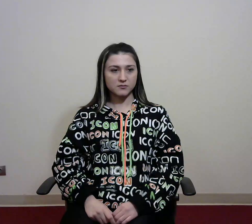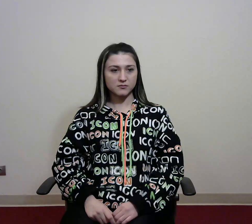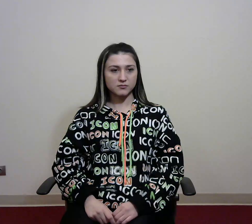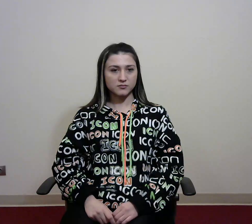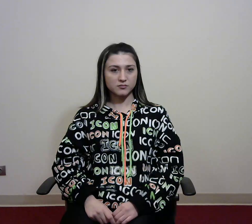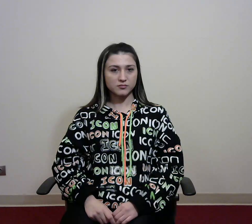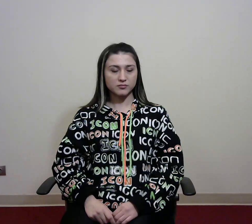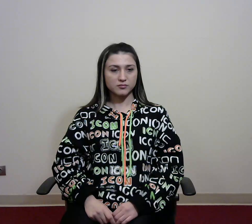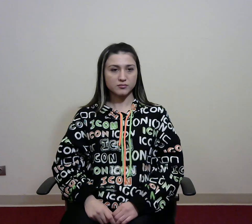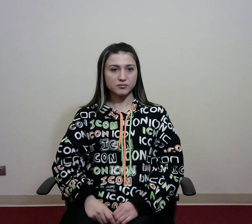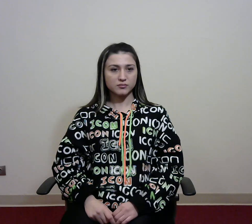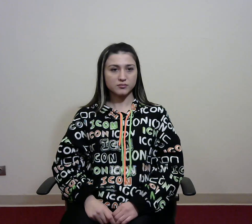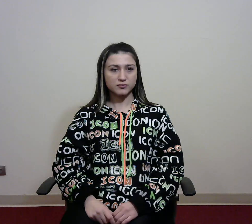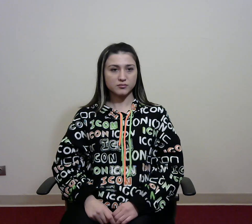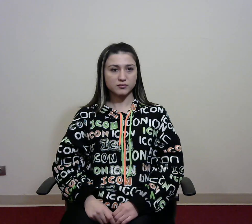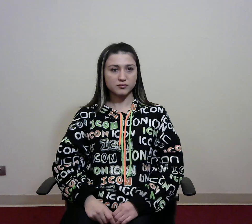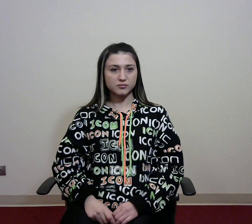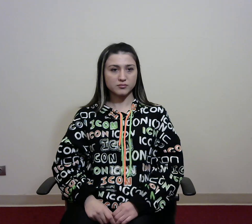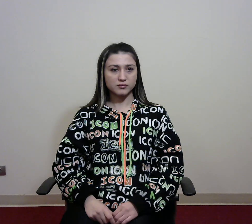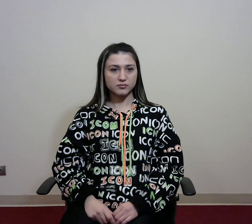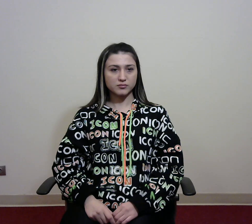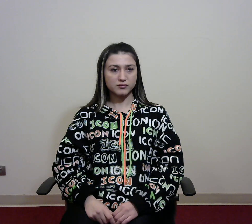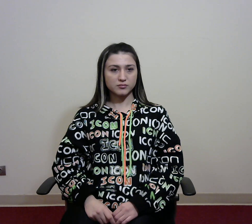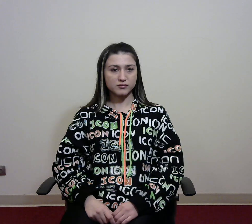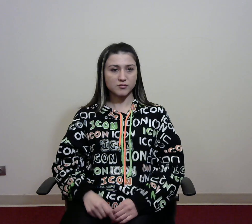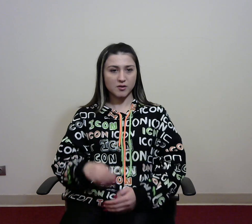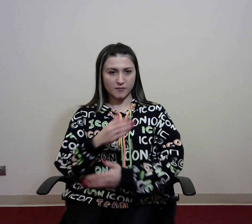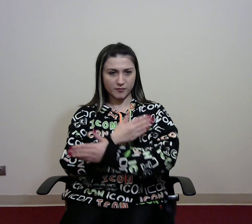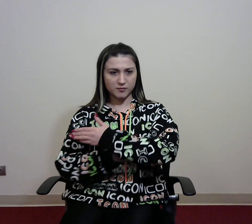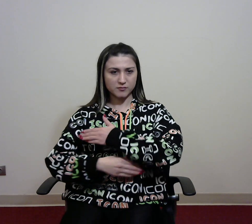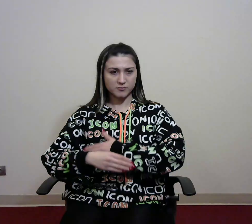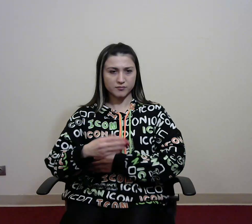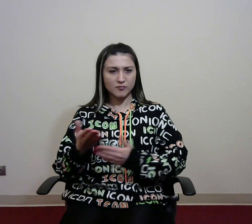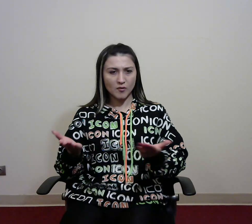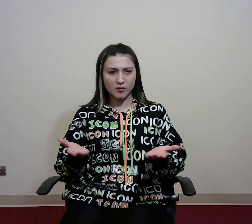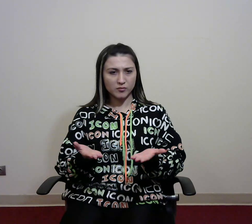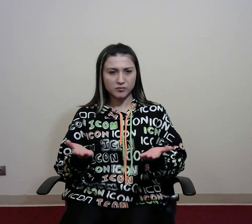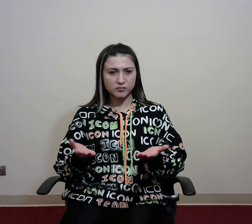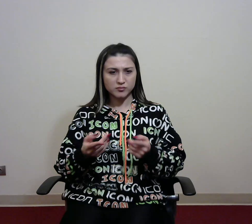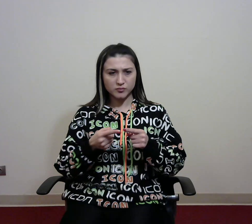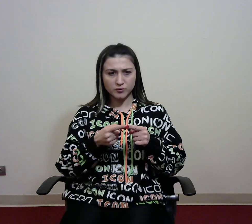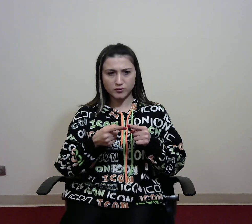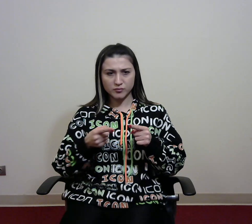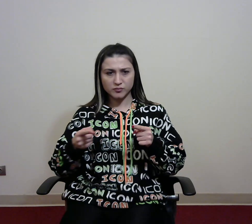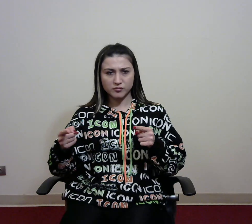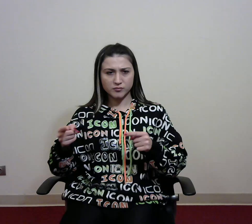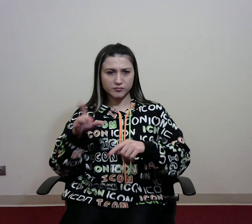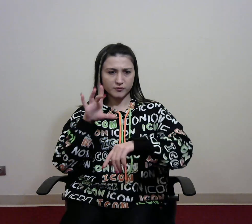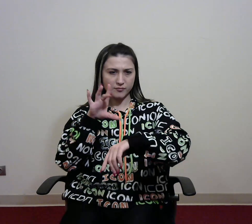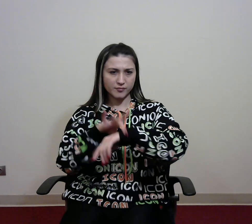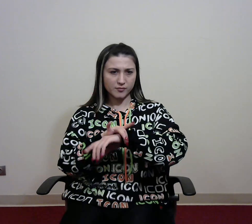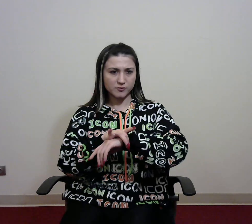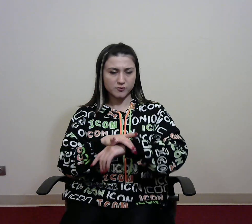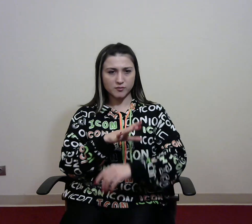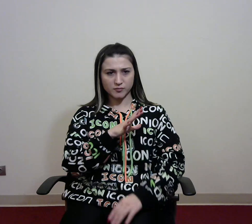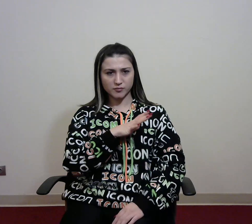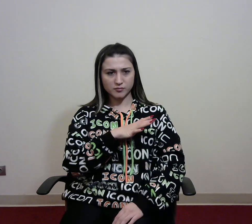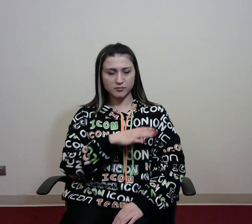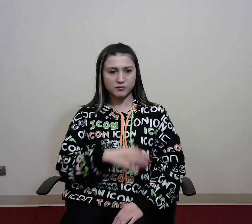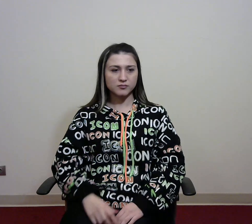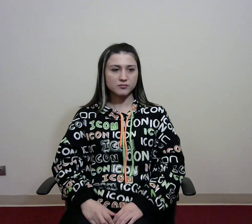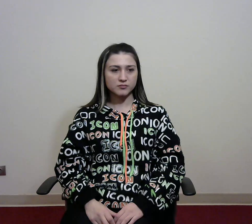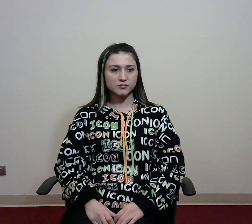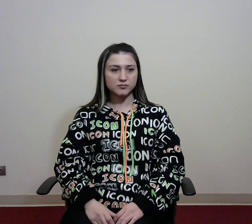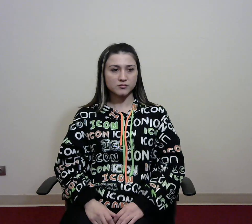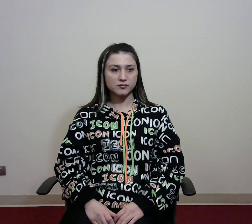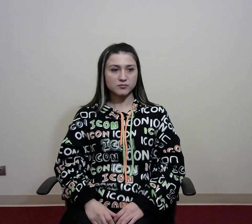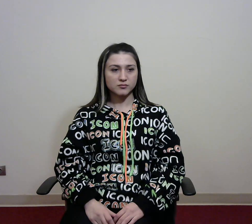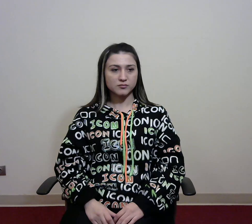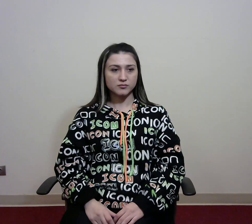Əlillik hansı müddətə müəyyən olunur?